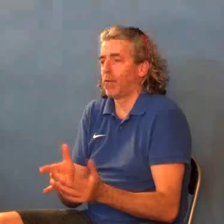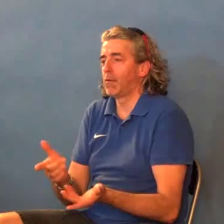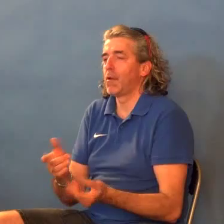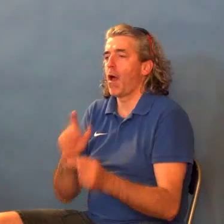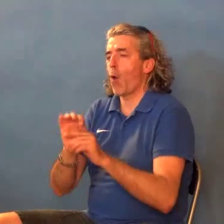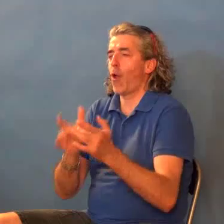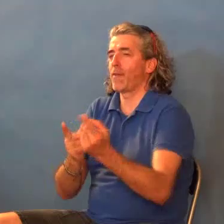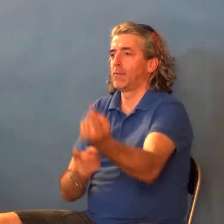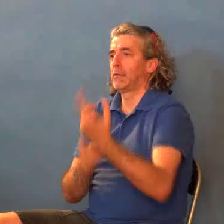Z naprzeciwka ktoś jechał na rowerze.